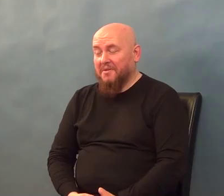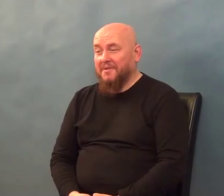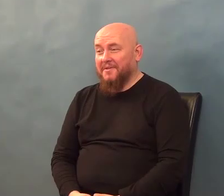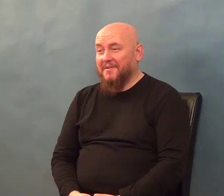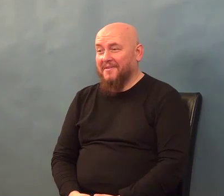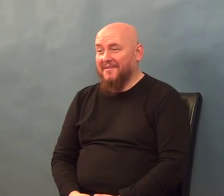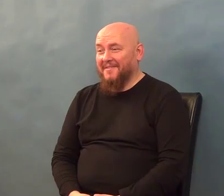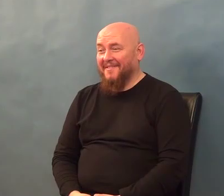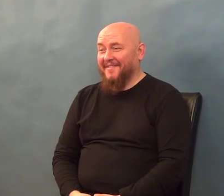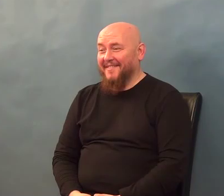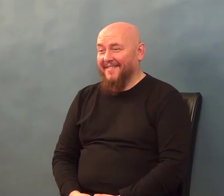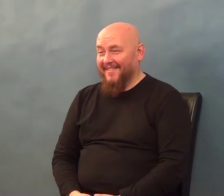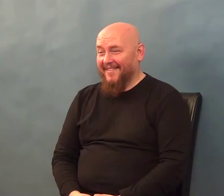On chce ze mną wyjechać na wieś.